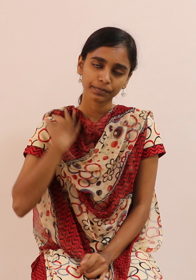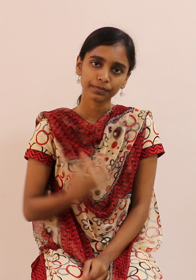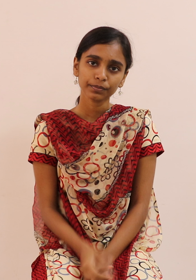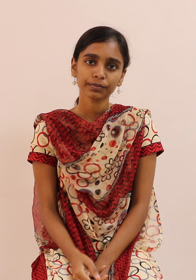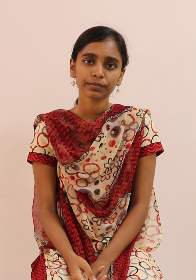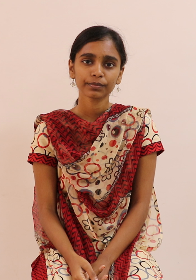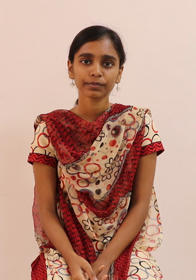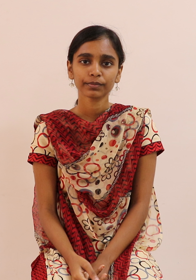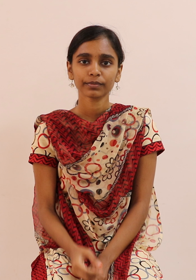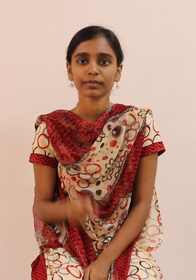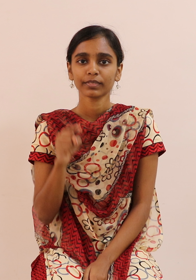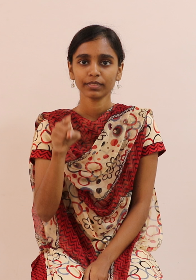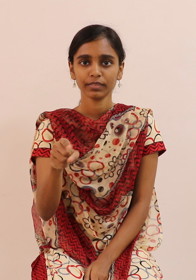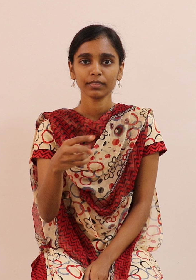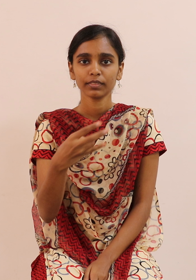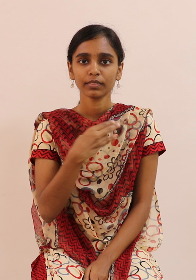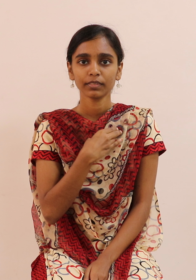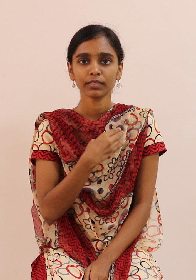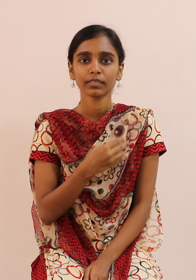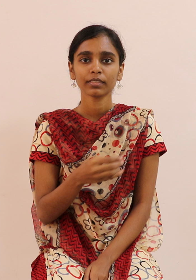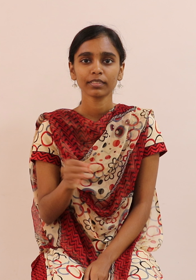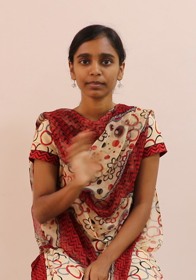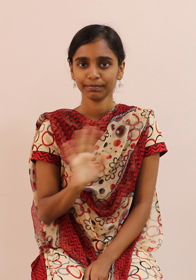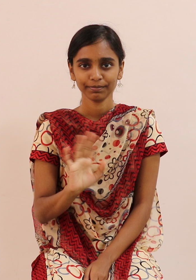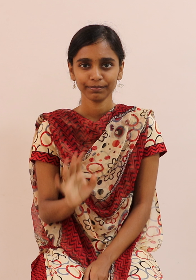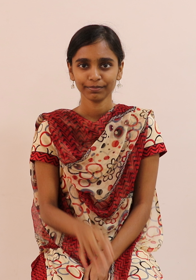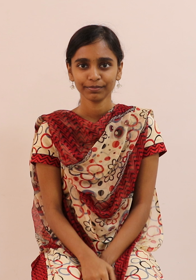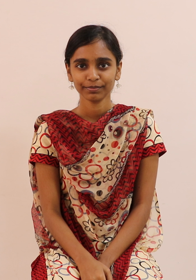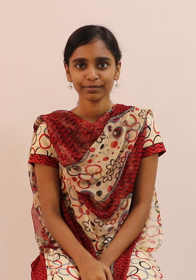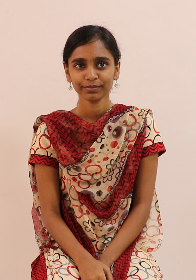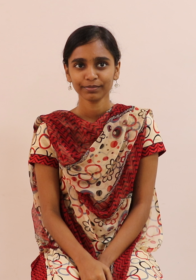do not hurt me